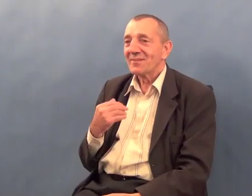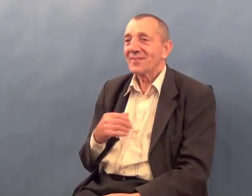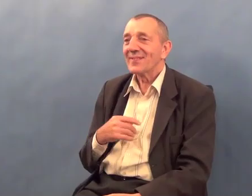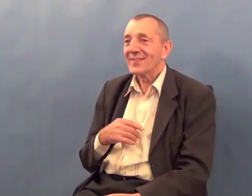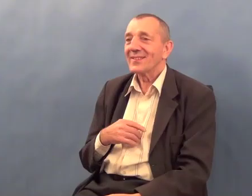Wiem.